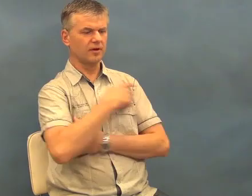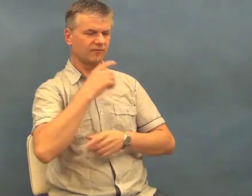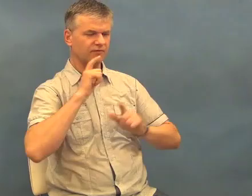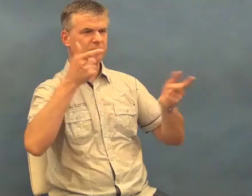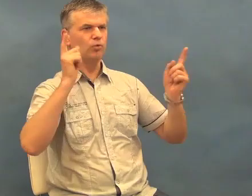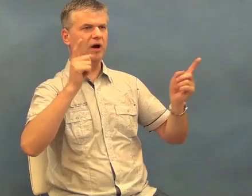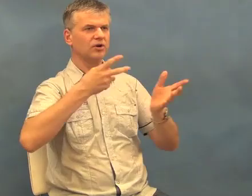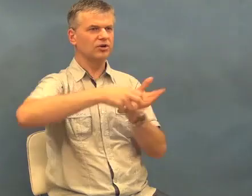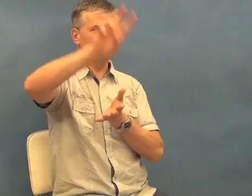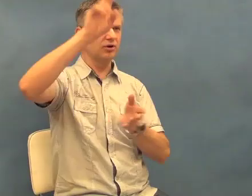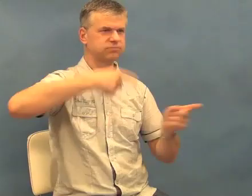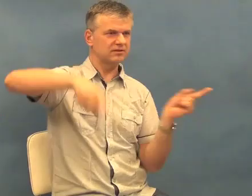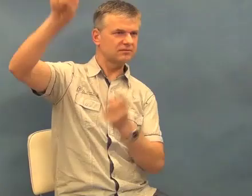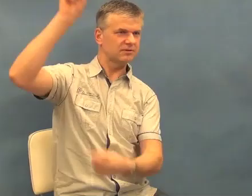Uwaga, wypadek, ślisko, groźba upadku.